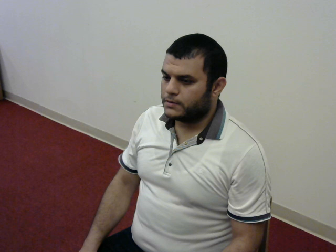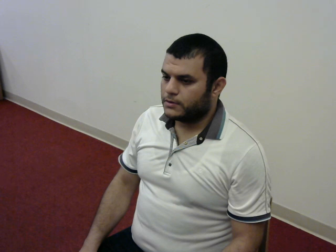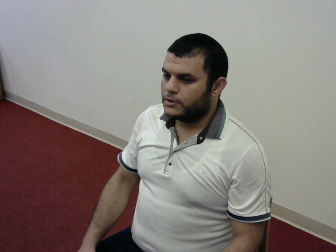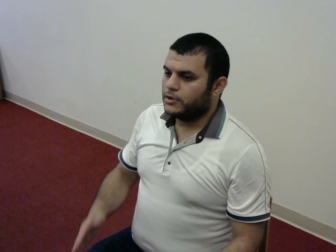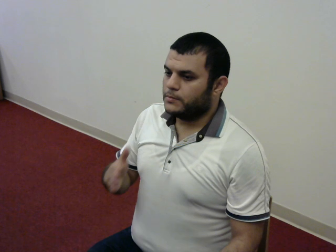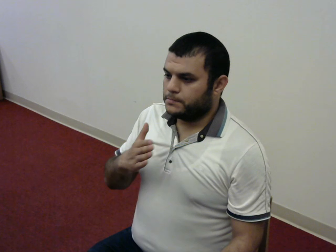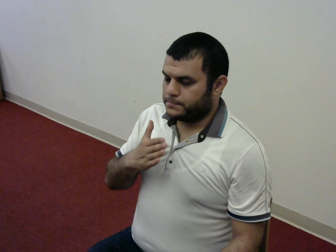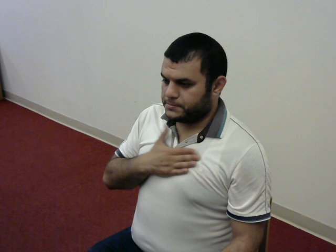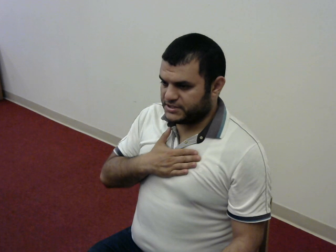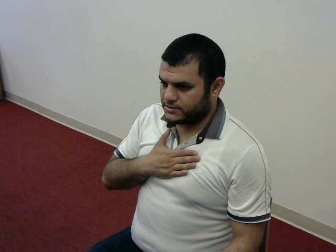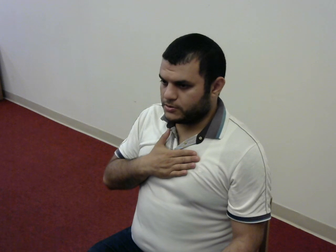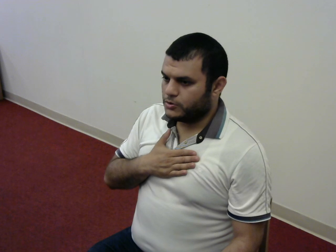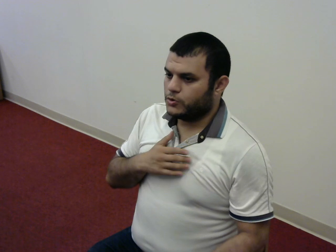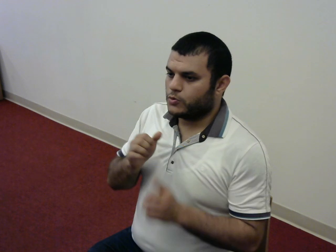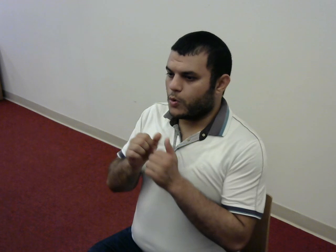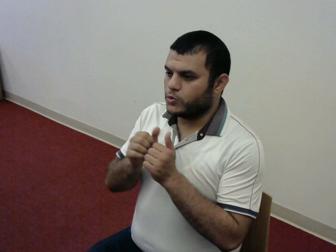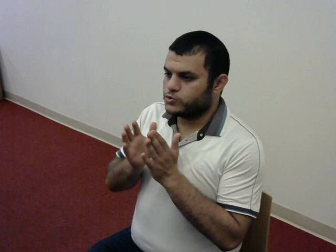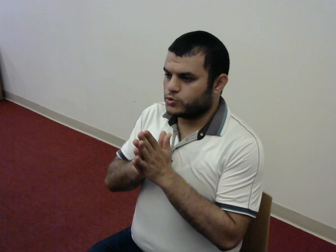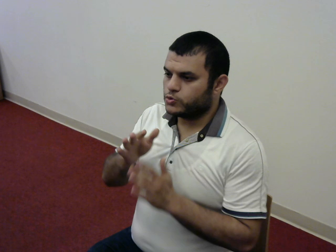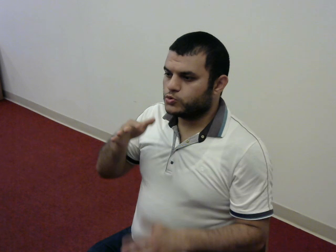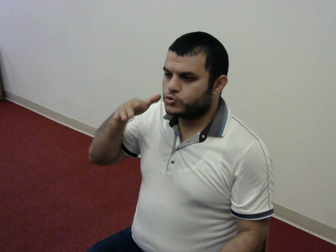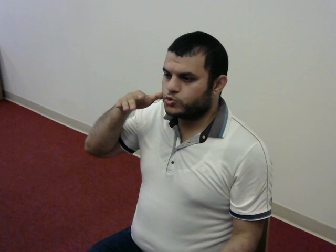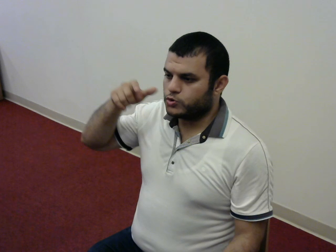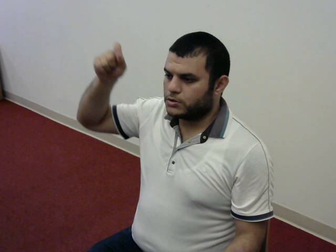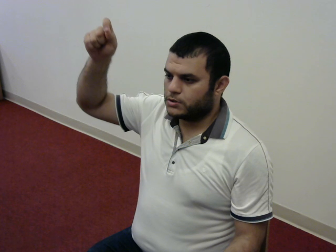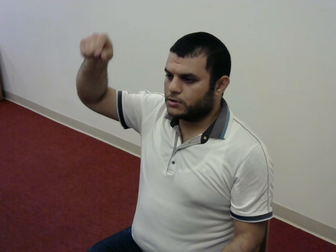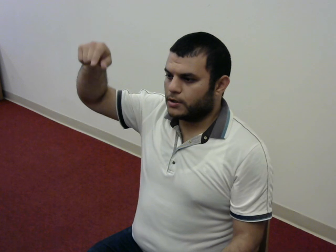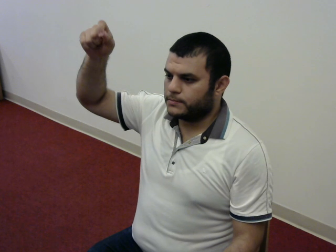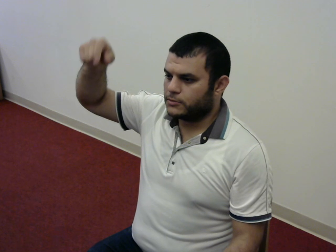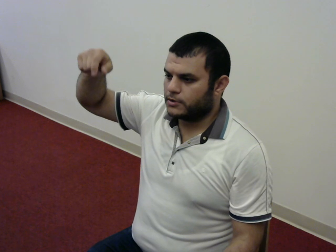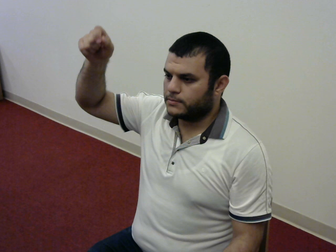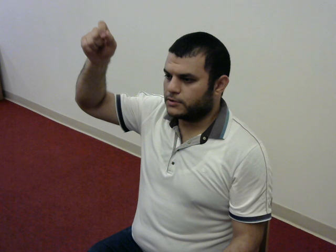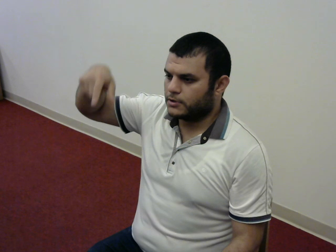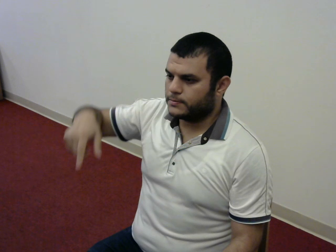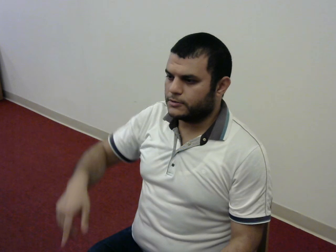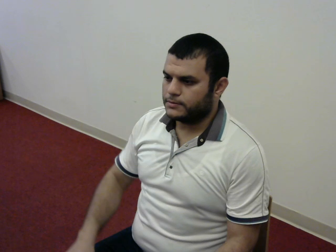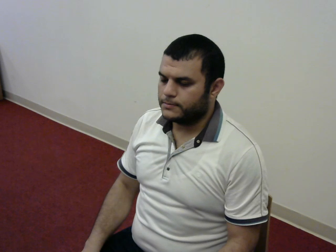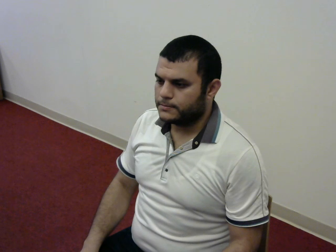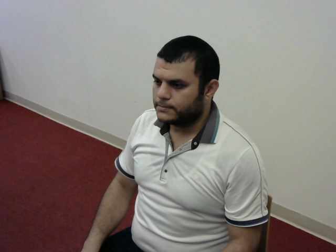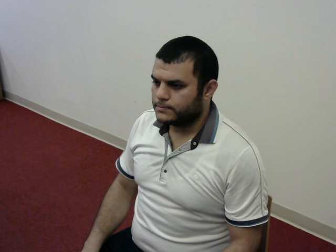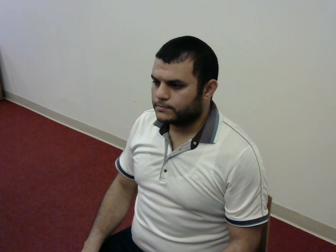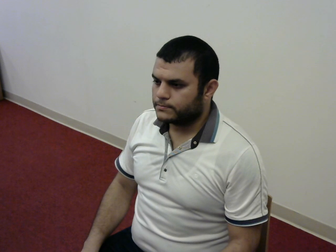Bizə qonşudan su damır